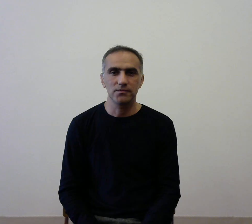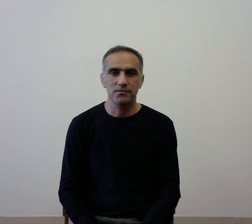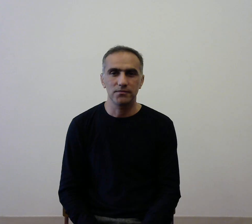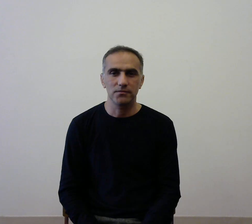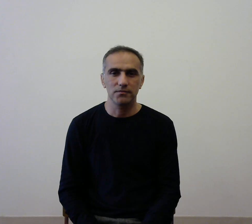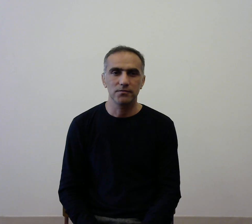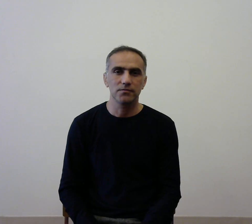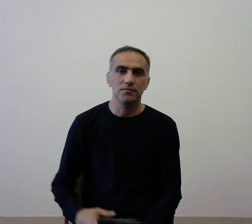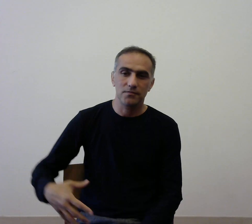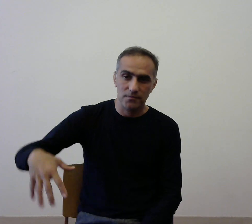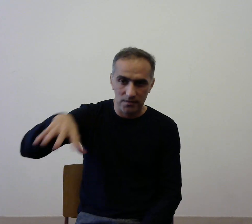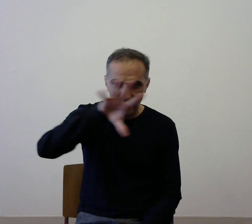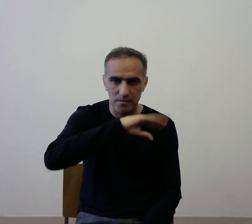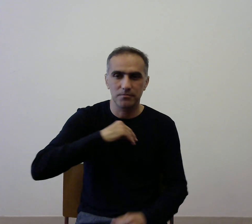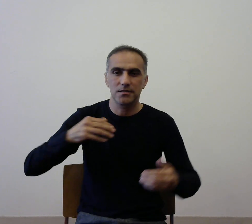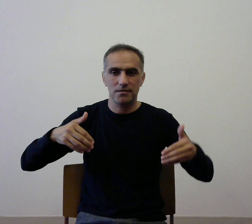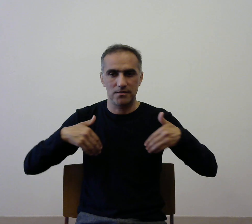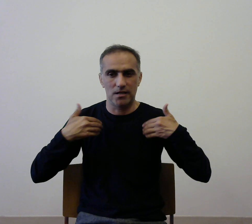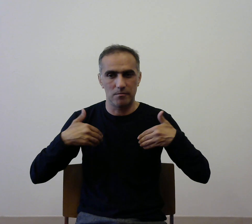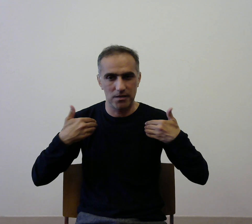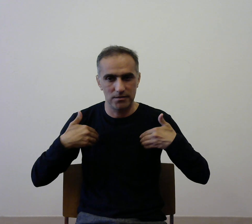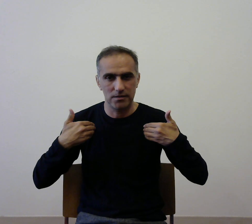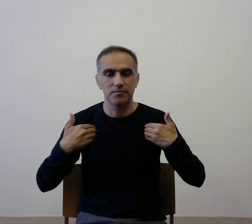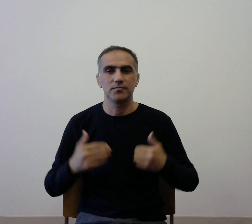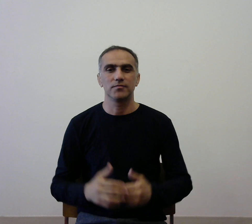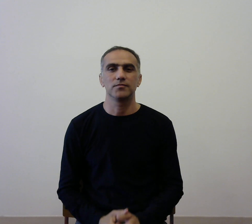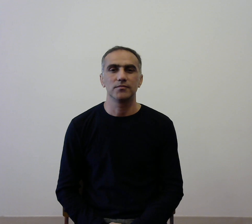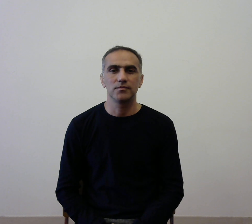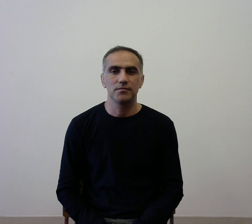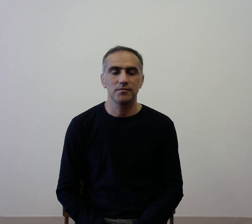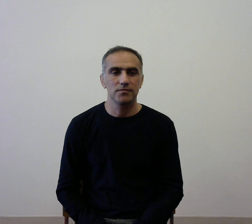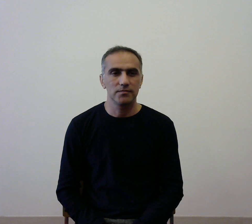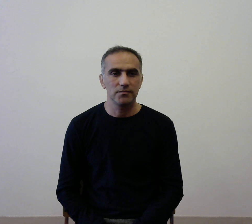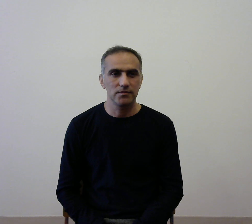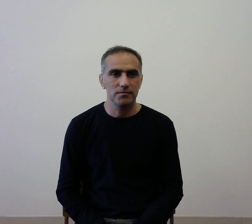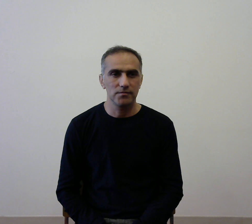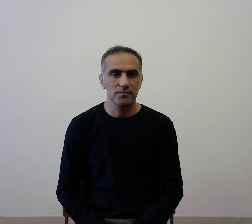Hamınızı salamlayıram